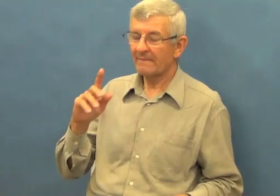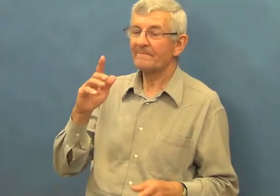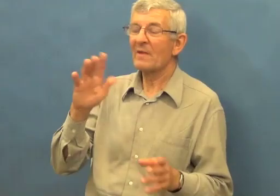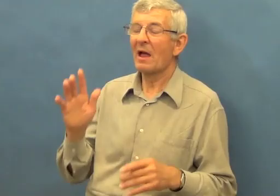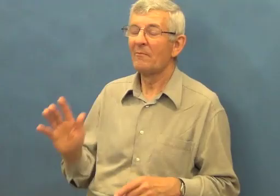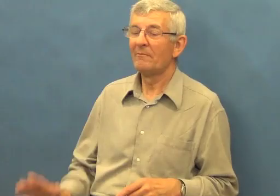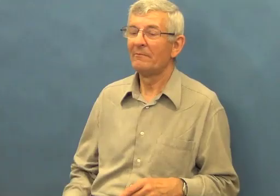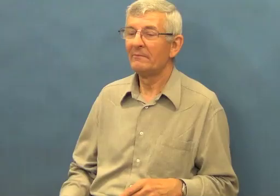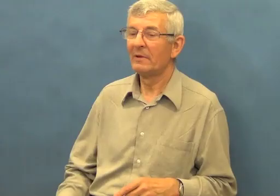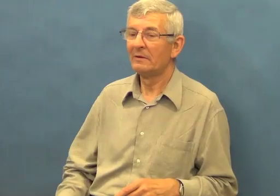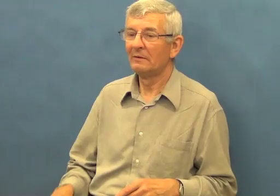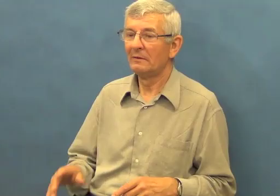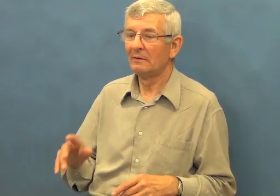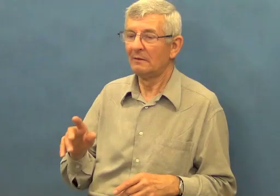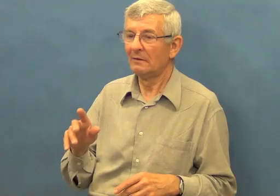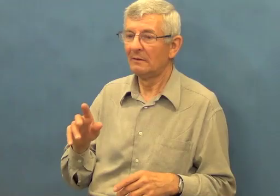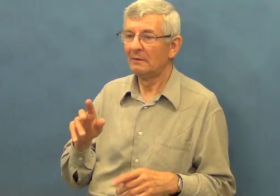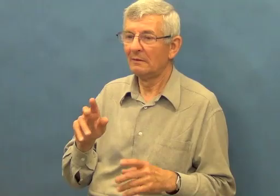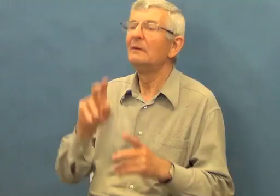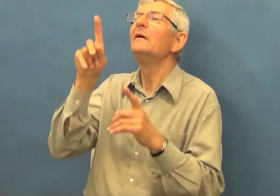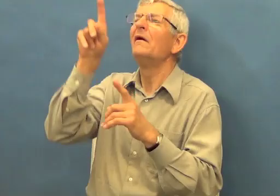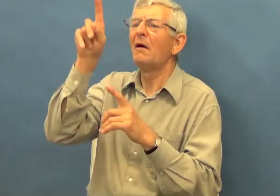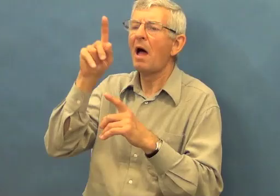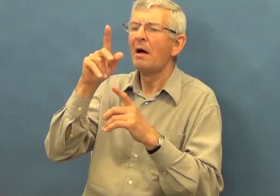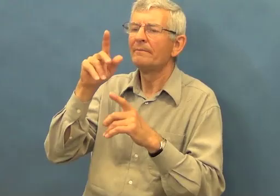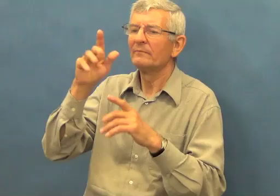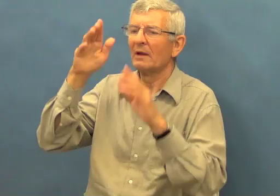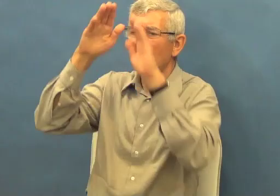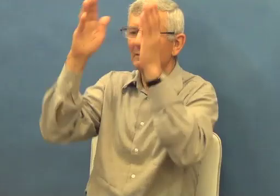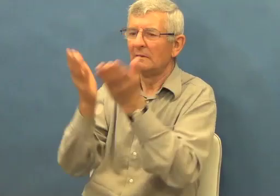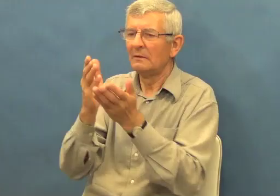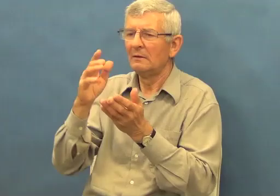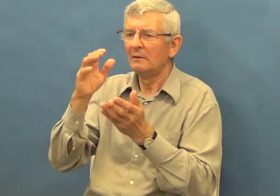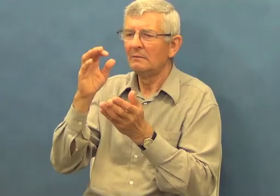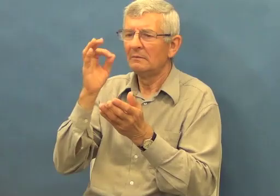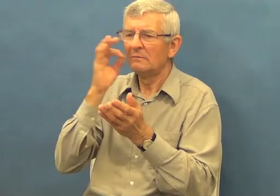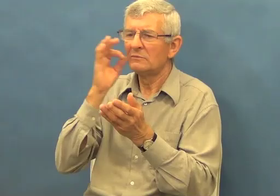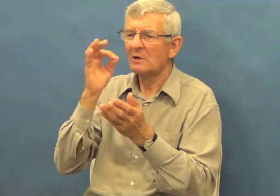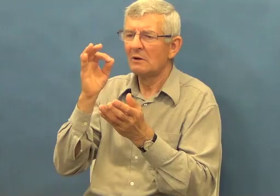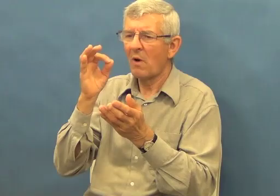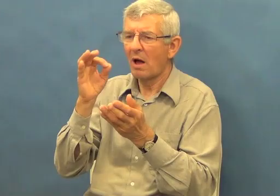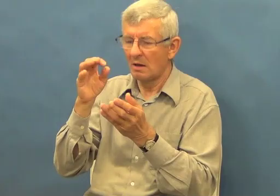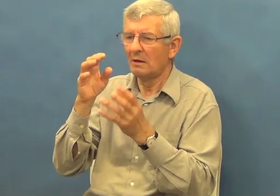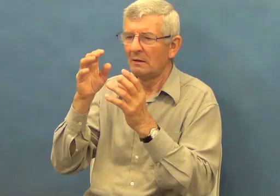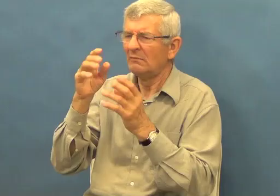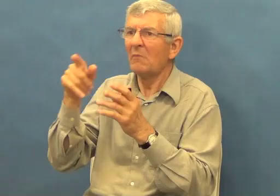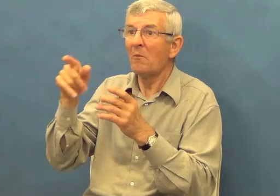Następnie pies spogląda w górę na rój pszczół.